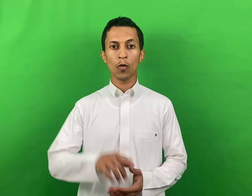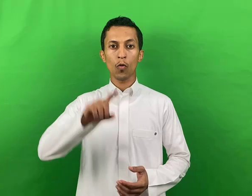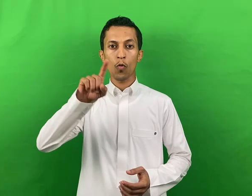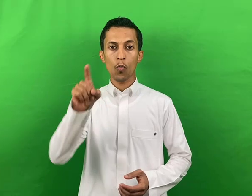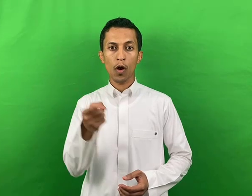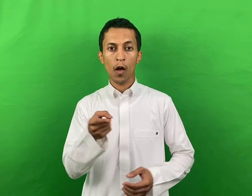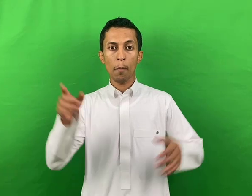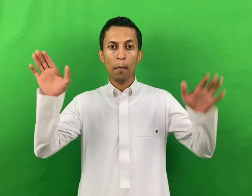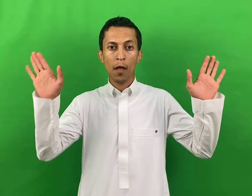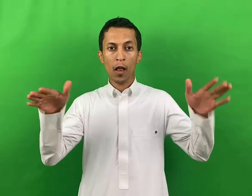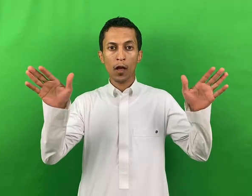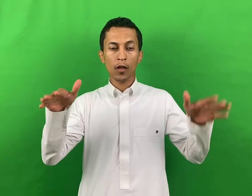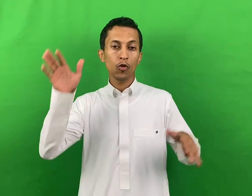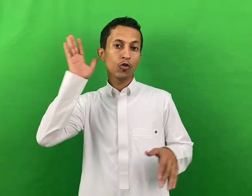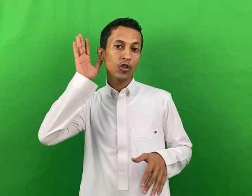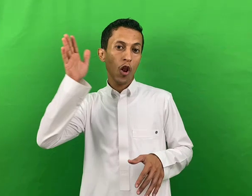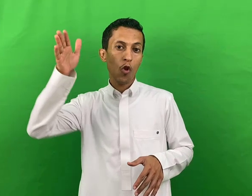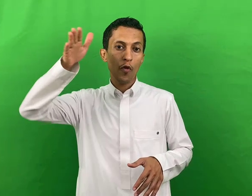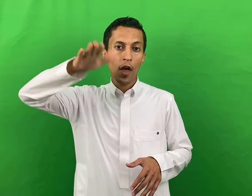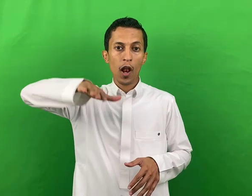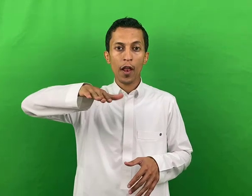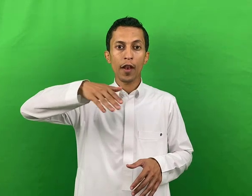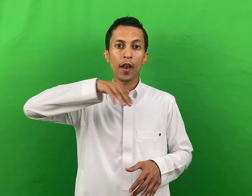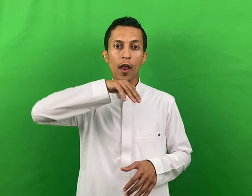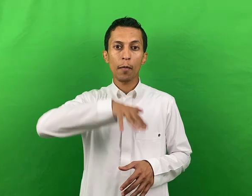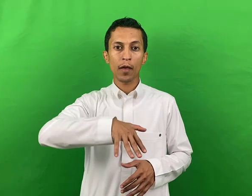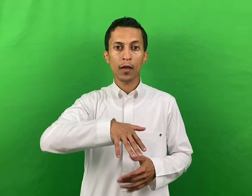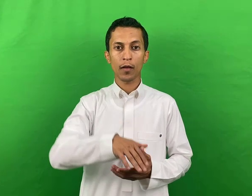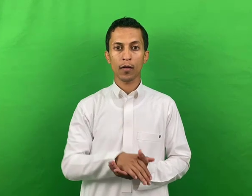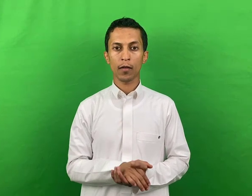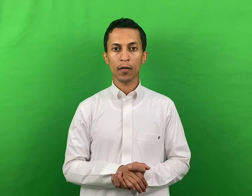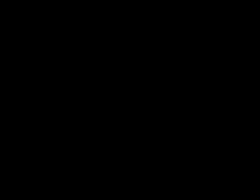وملائكته يصلون على النبي